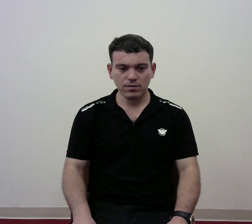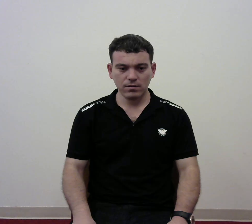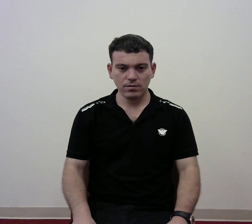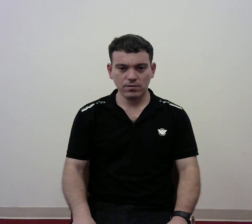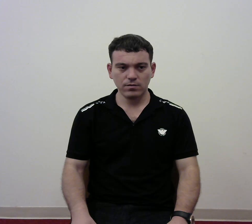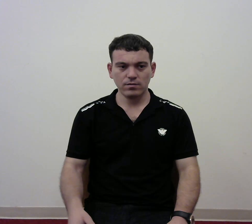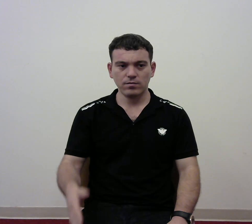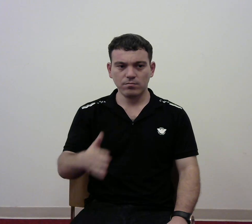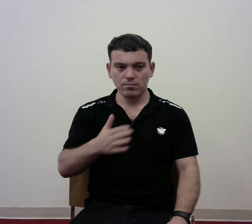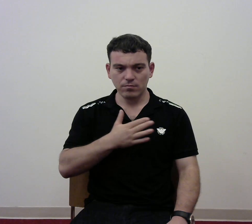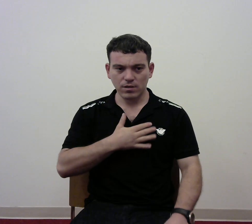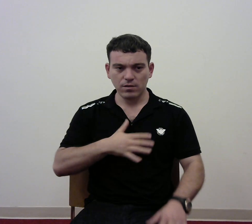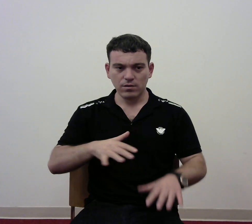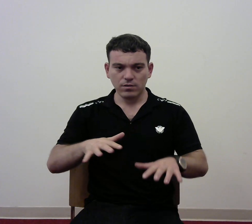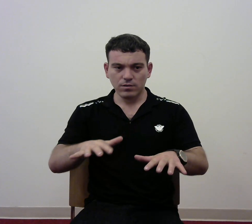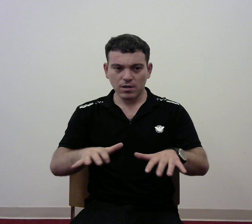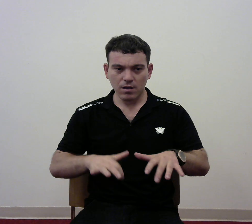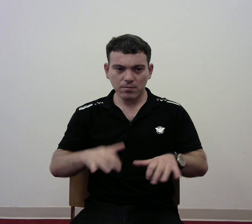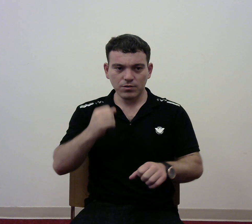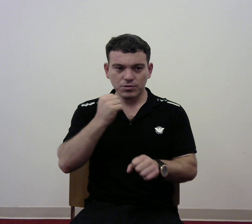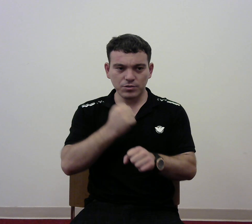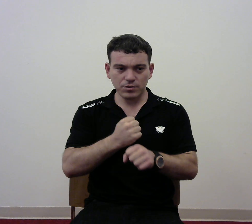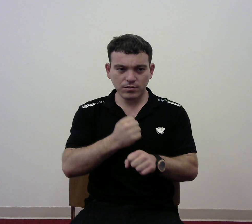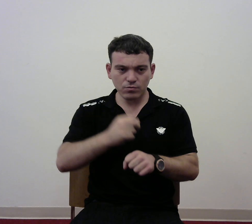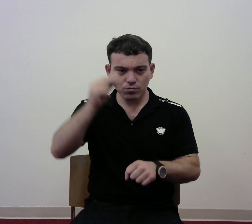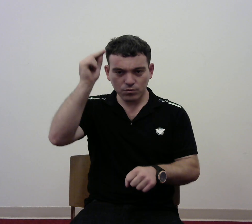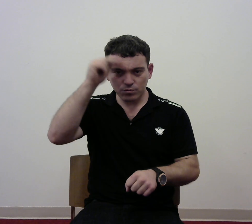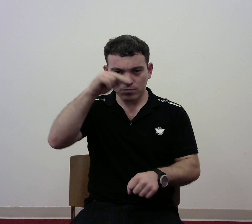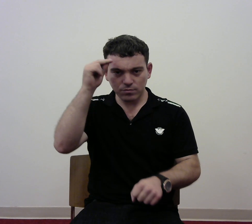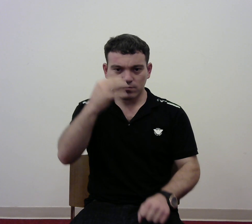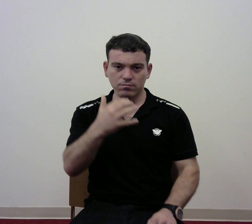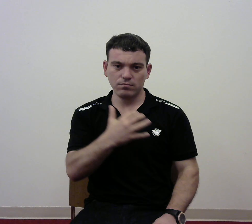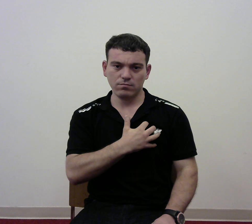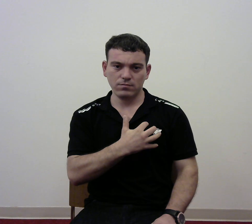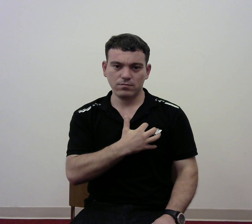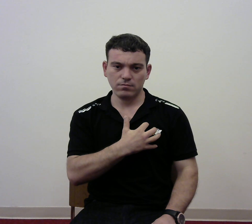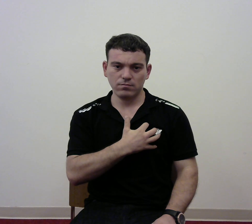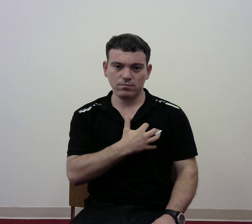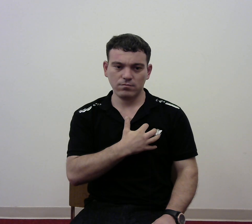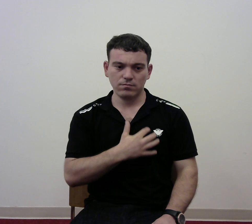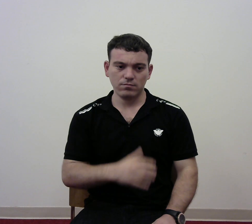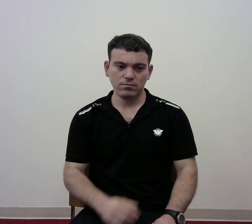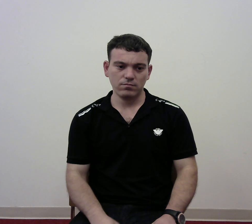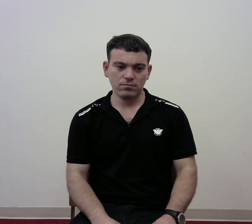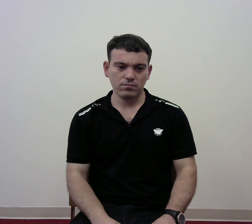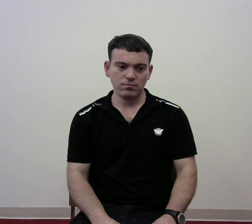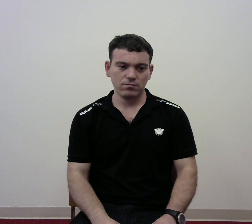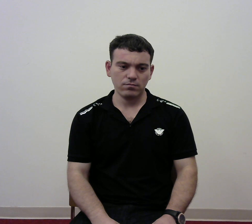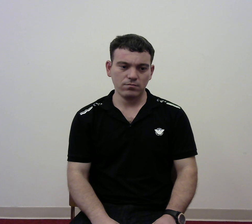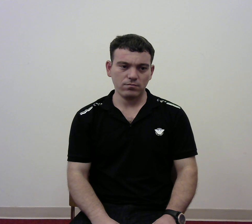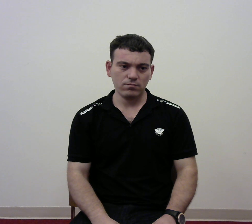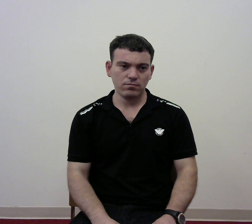Mən kompüterdə işləməyi öyrənmək istəyirəm